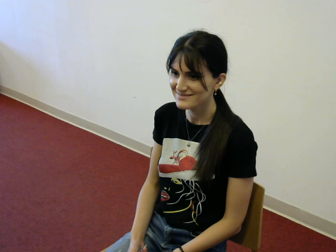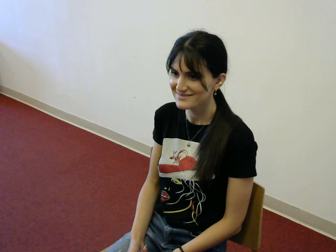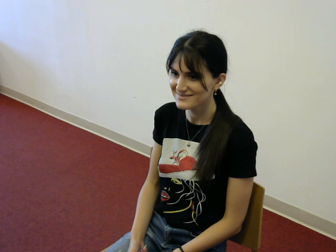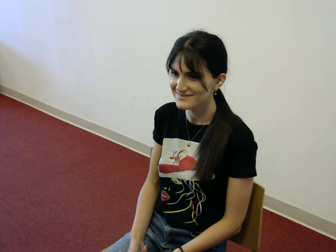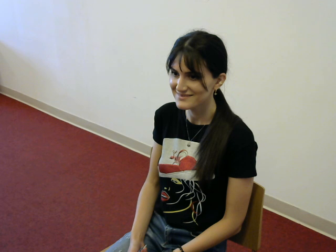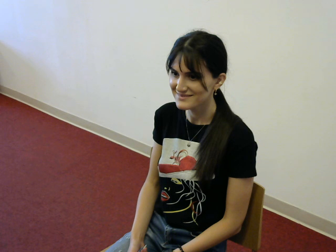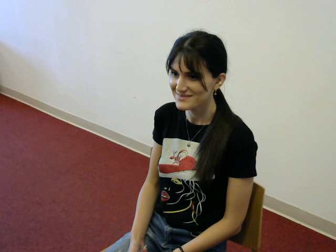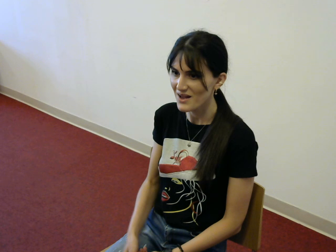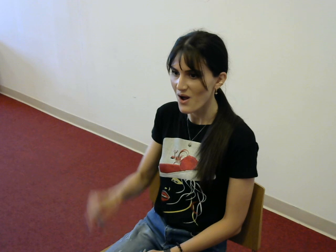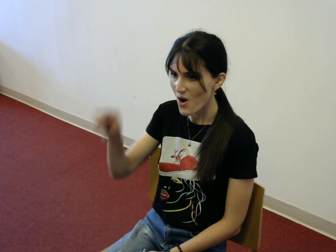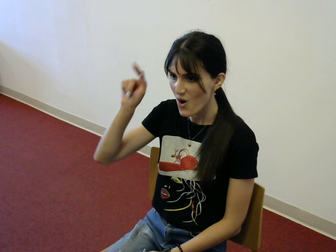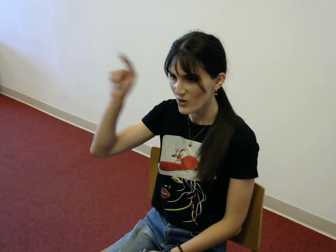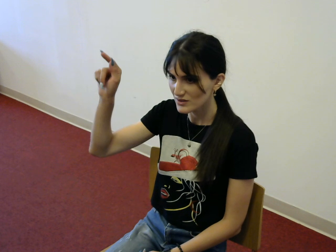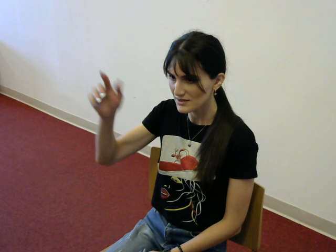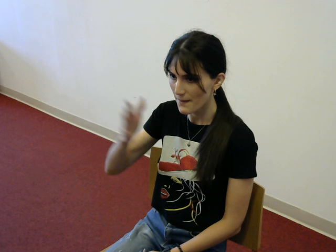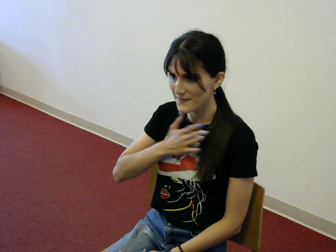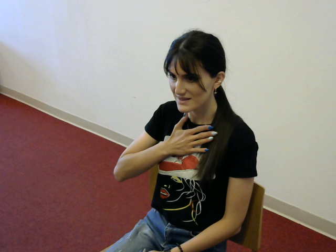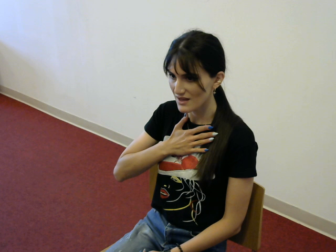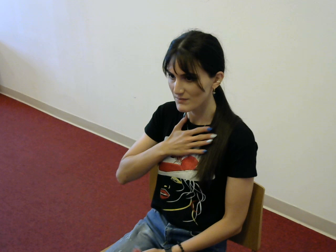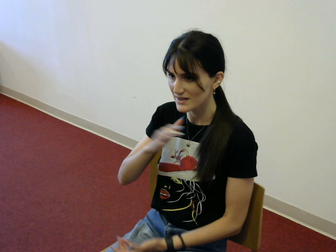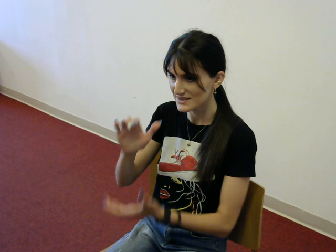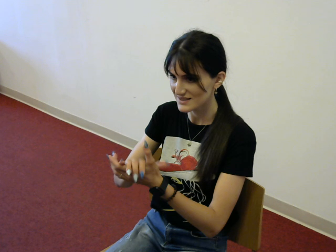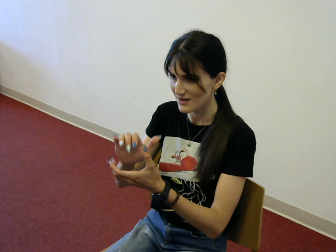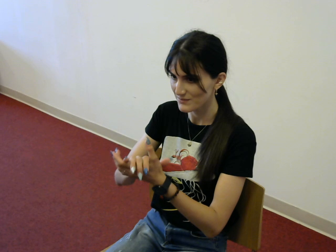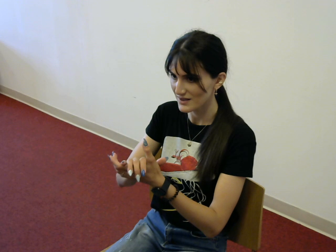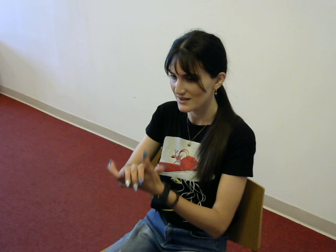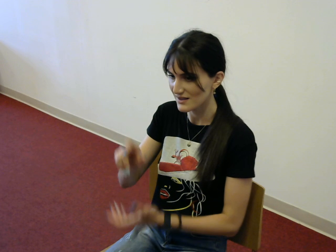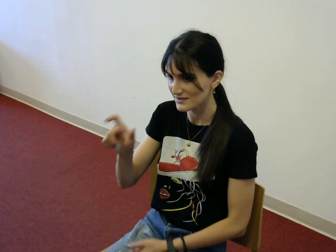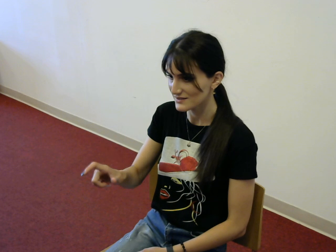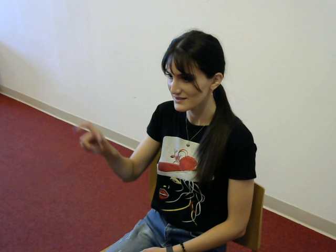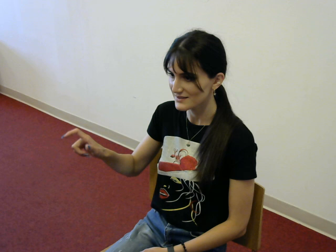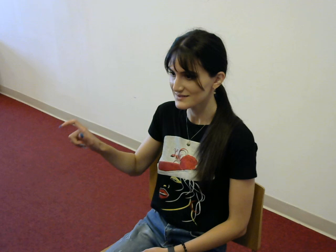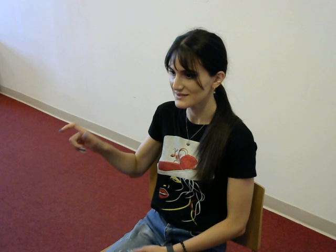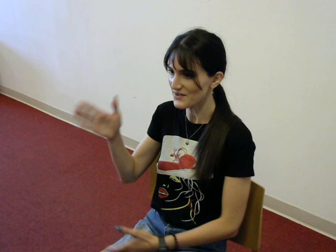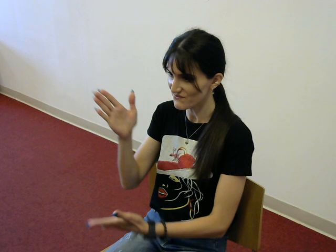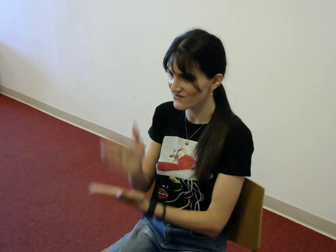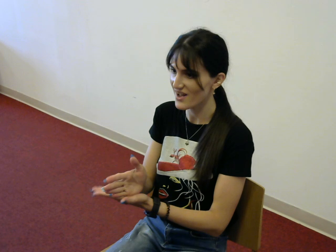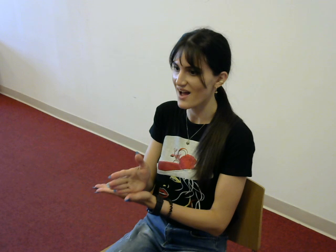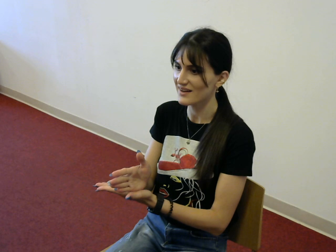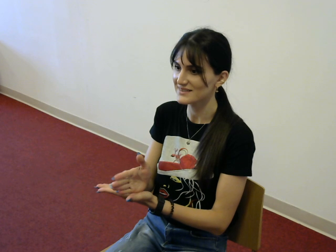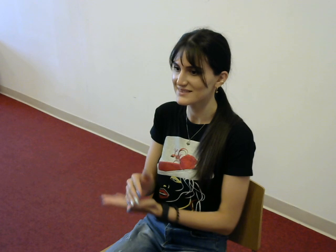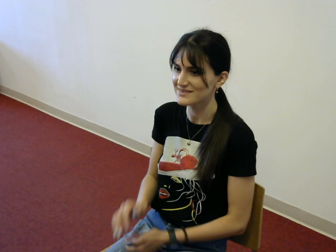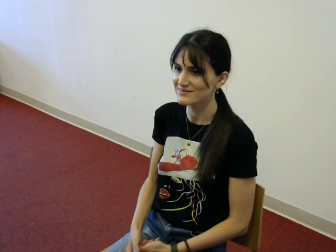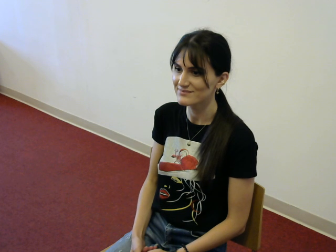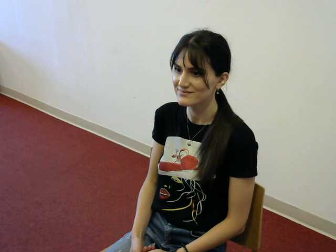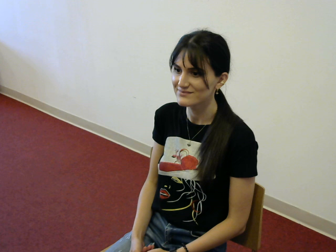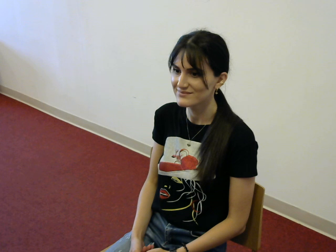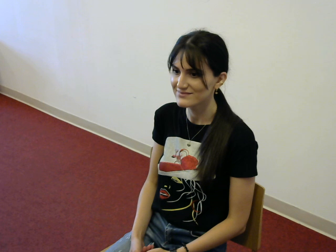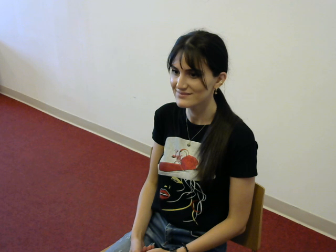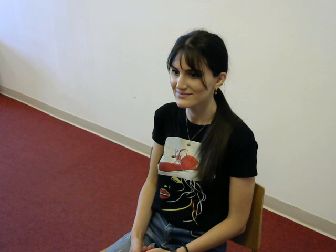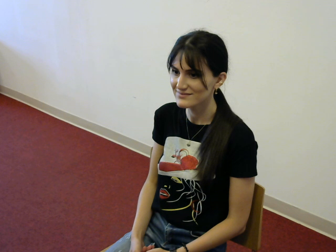Orda mənim tanıdığım insanlar var